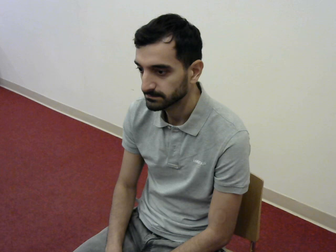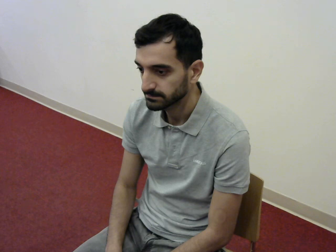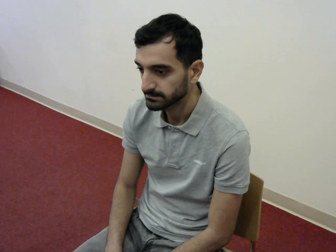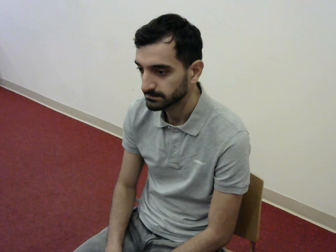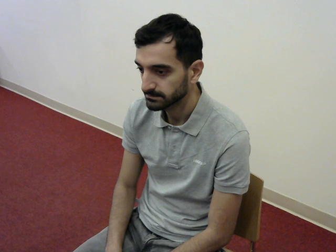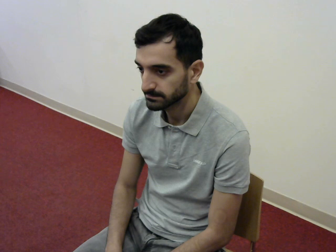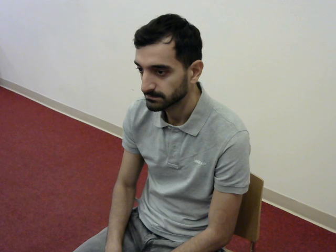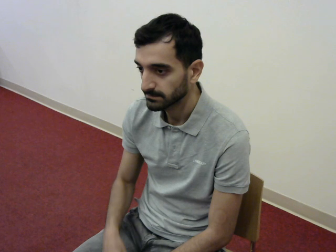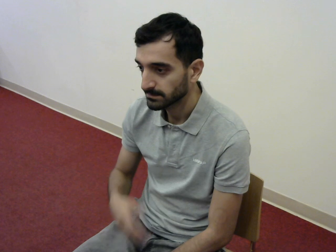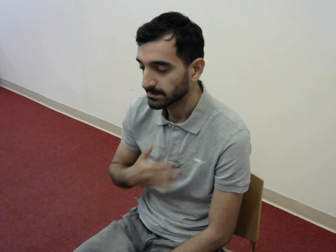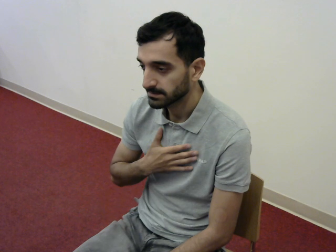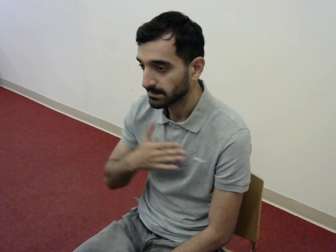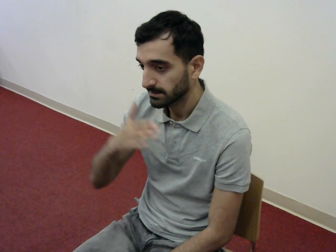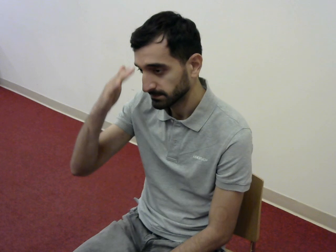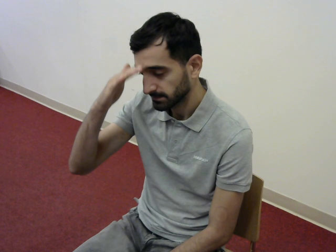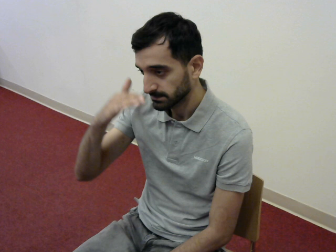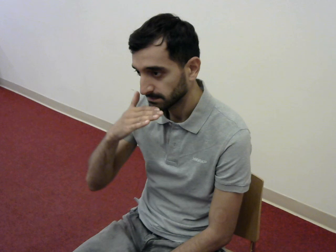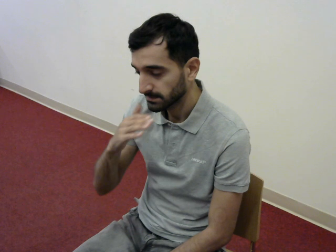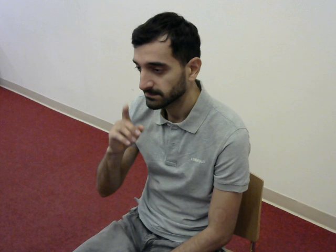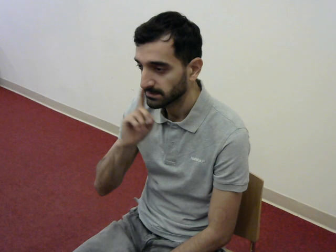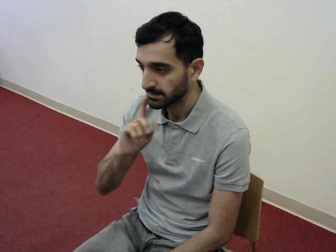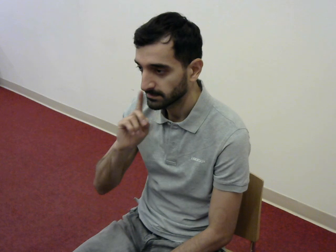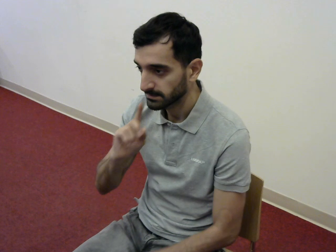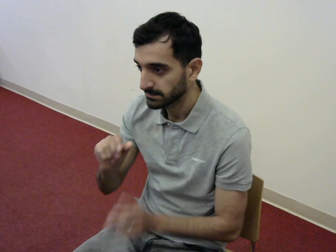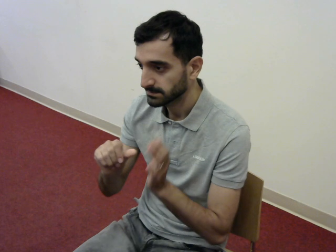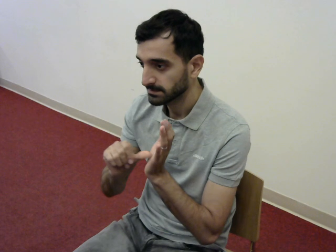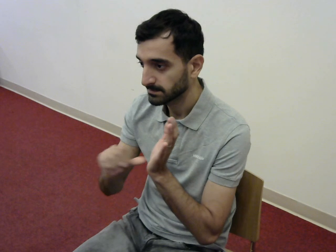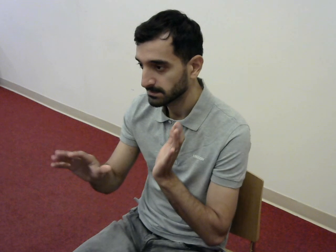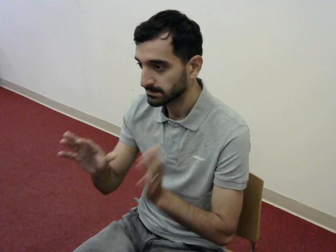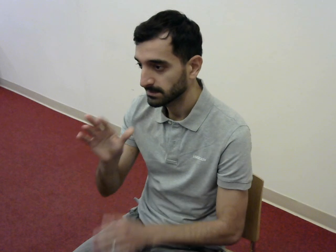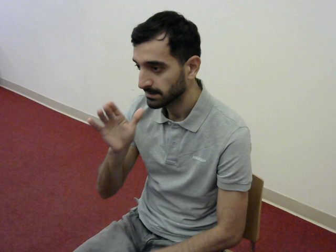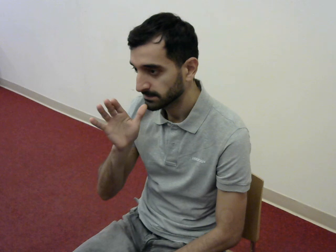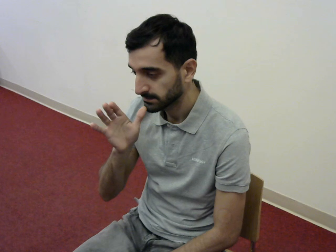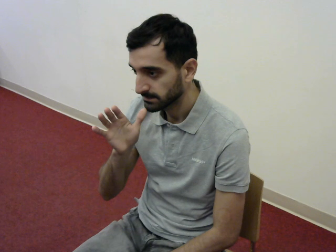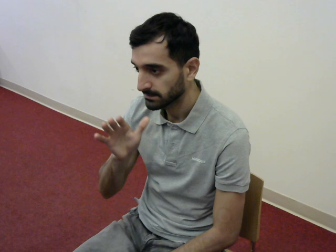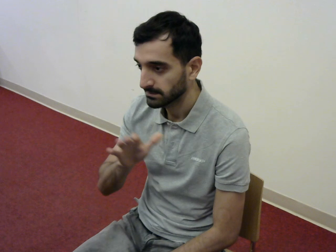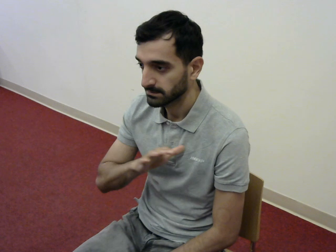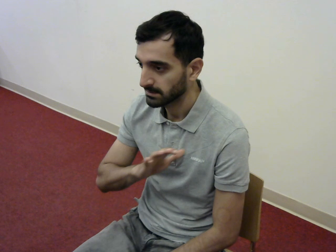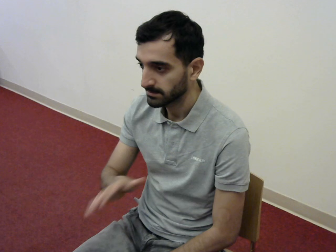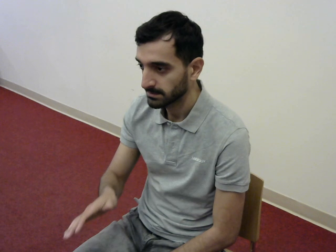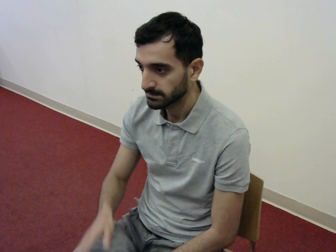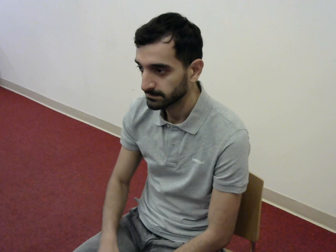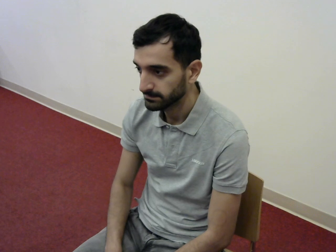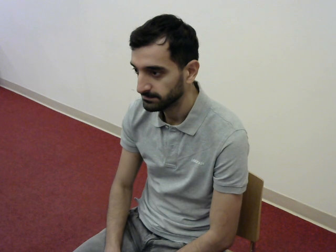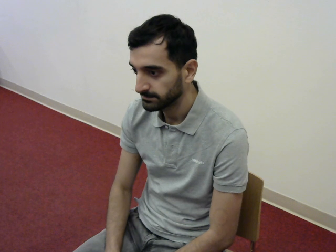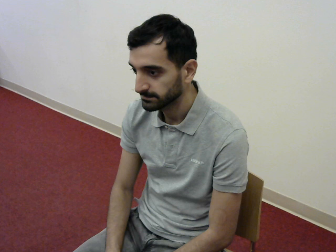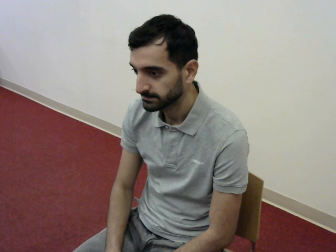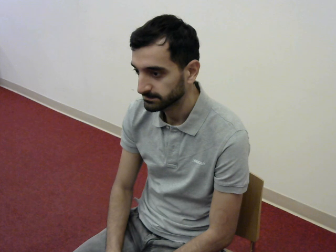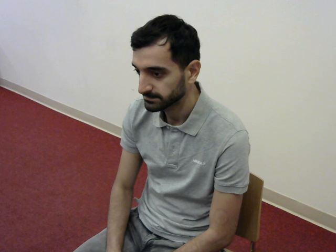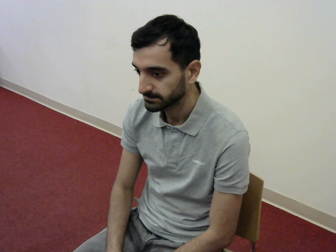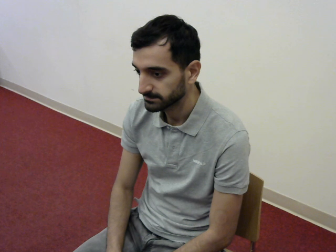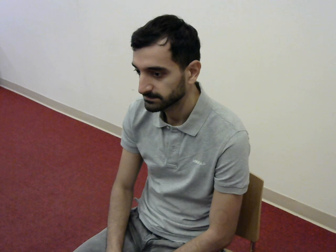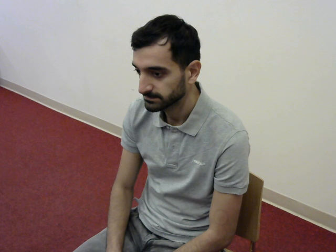Mənim atamın hələ 65 yaşı olmayıb